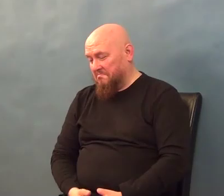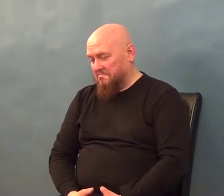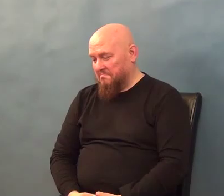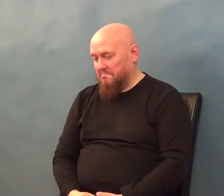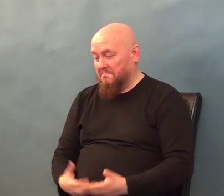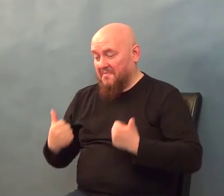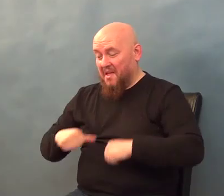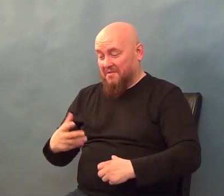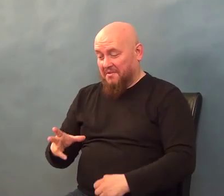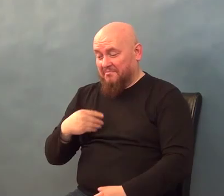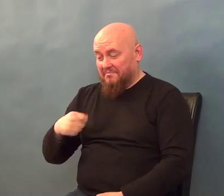Do dziadka na wieś.